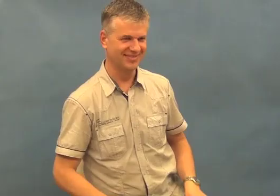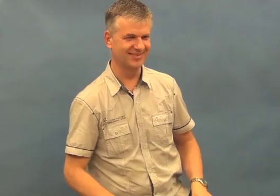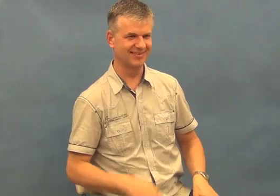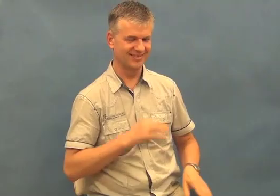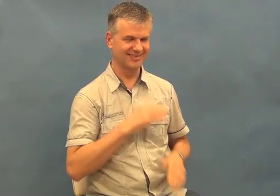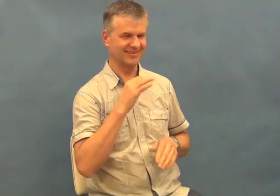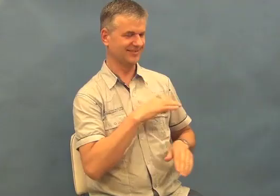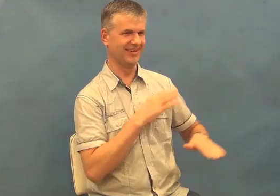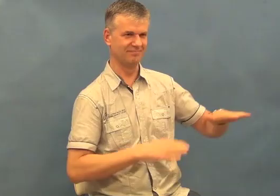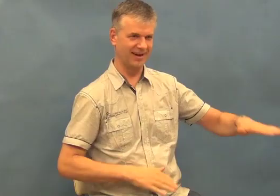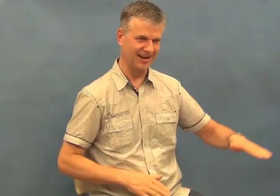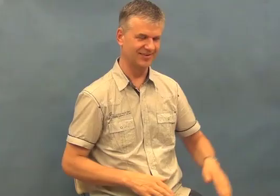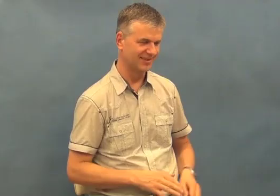On ma małego syna.